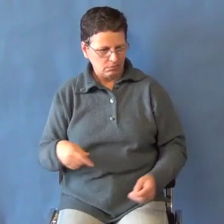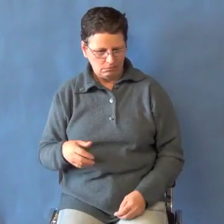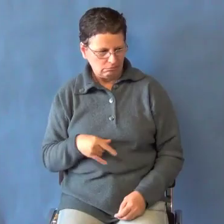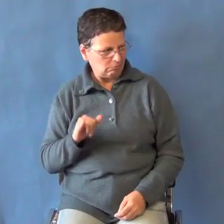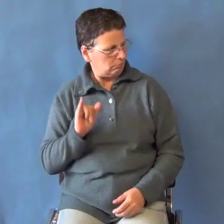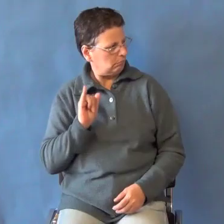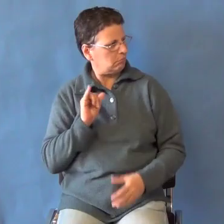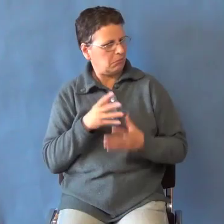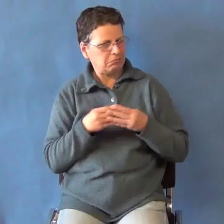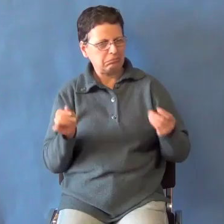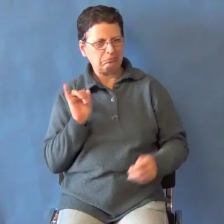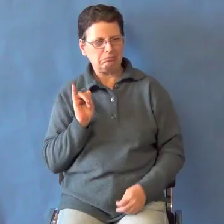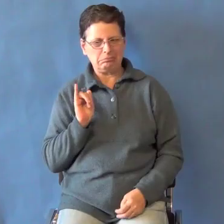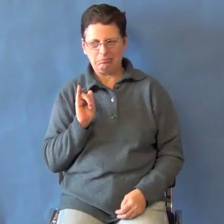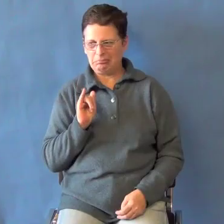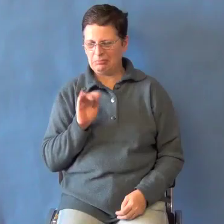Zastanawia się gdzie zniknął.